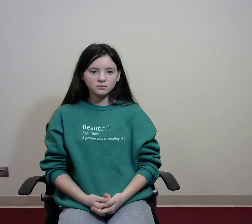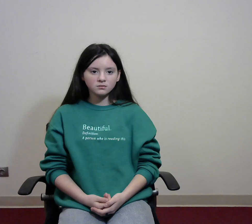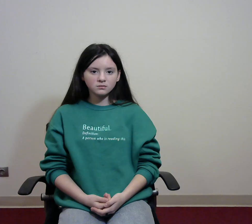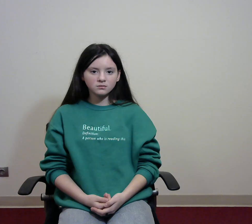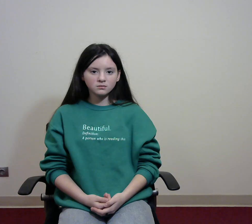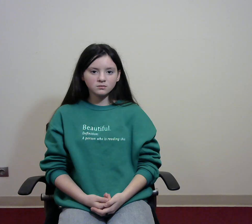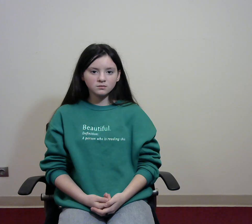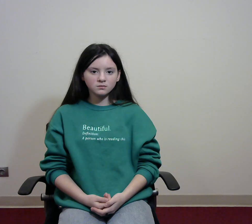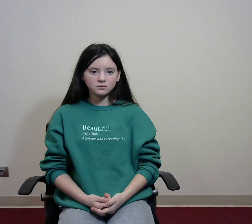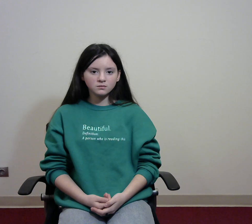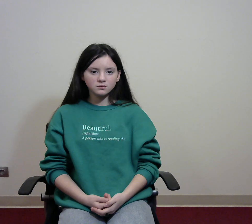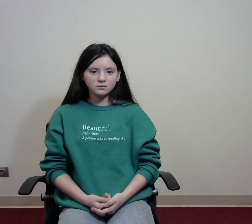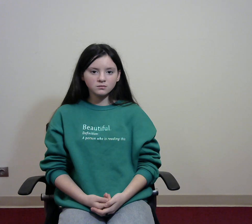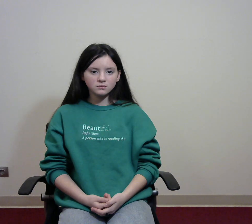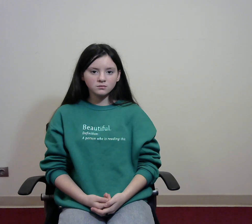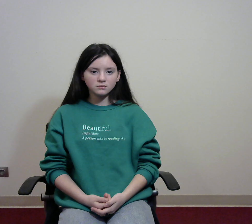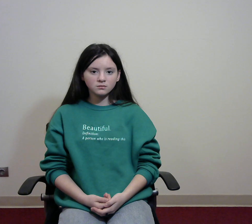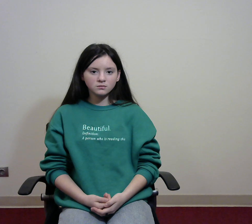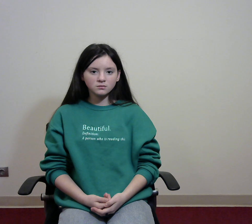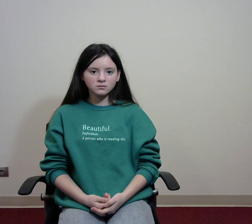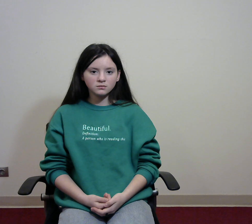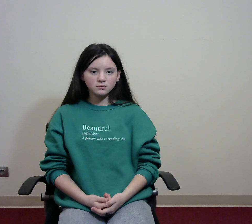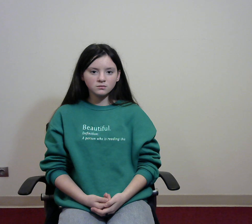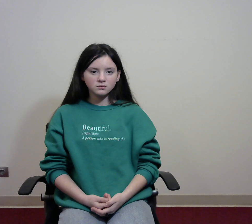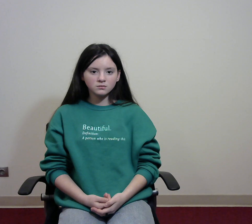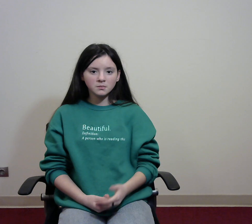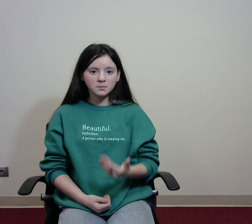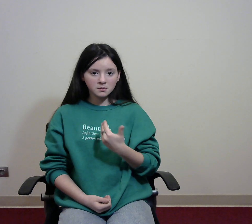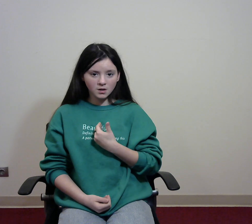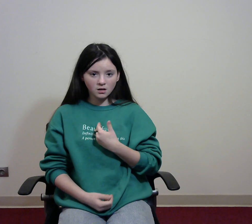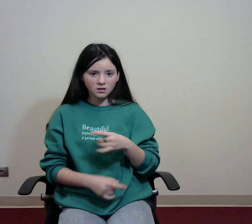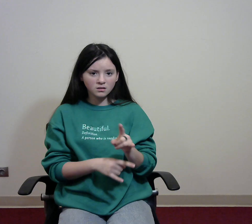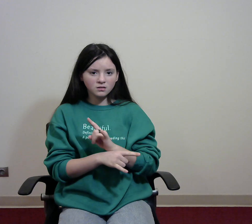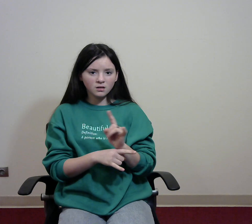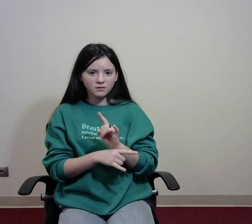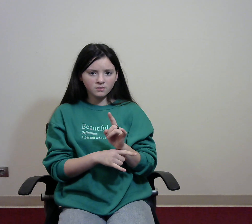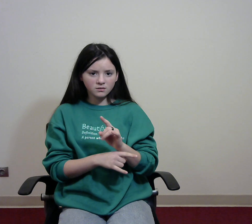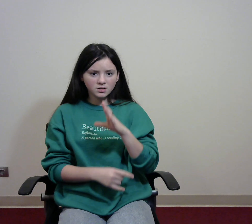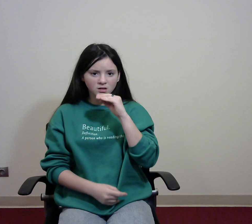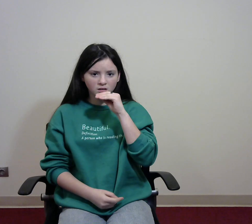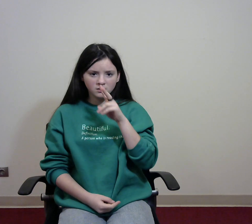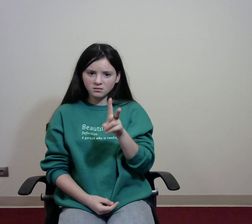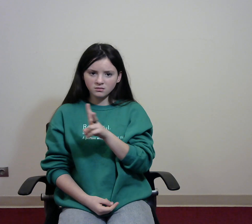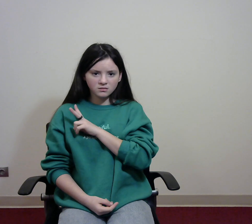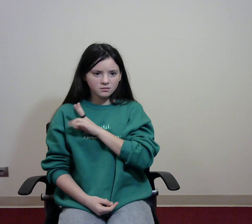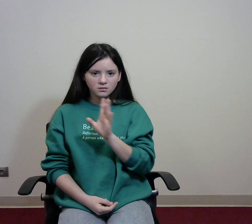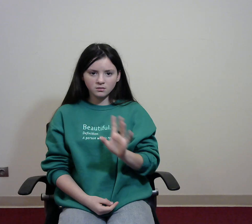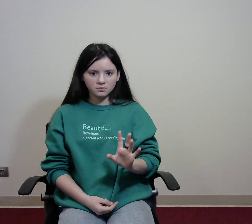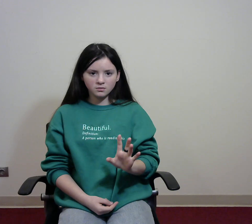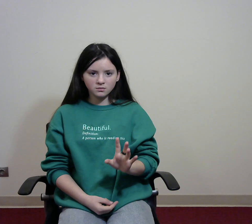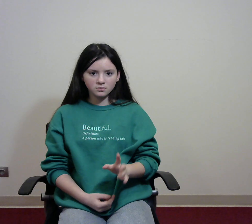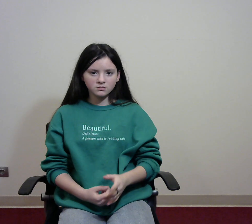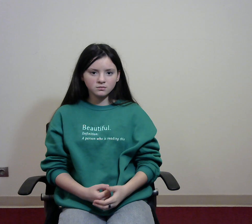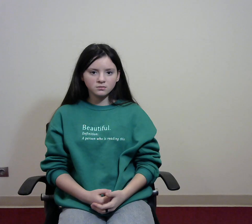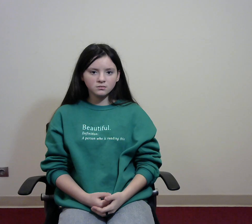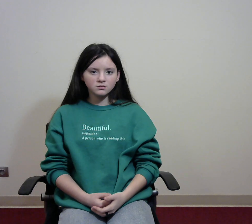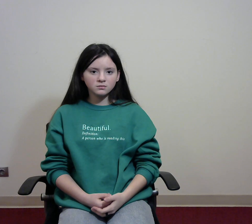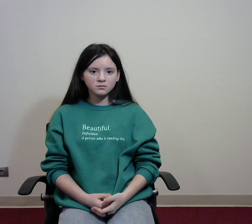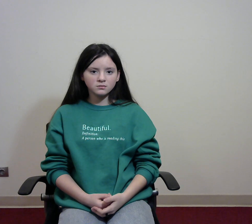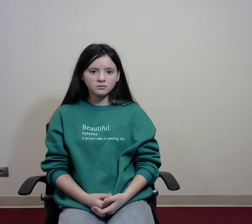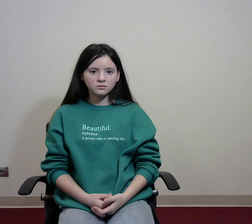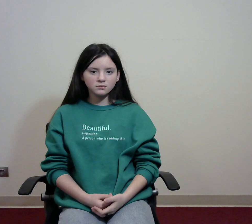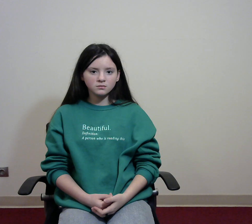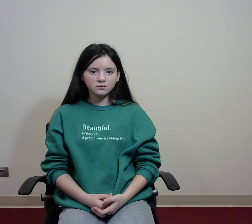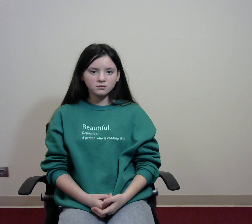Mən yalan danışmağı sevmirəm